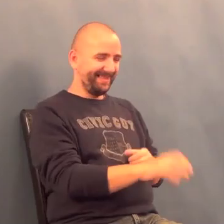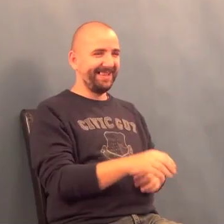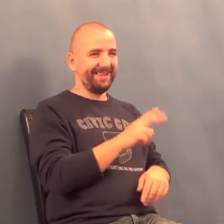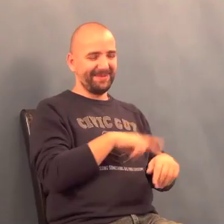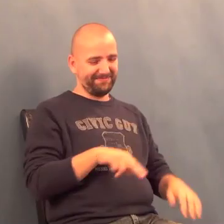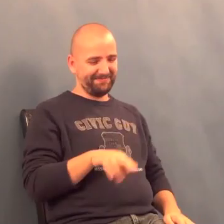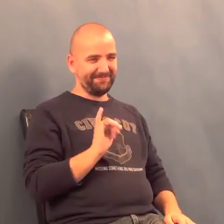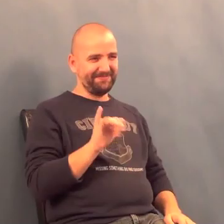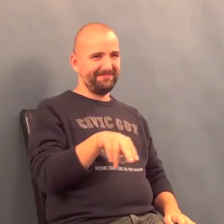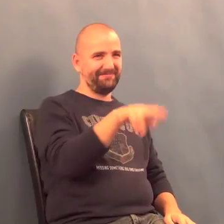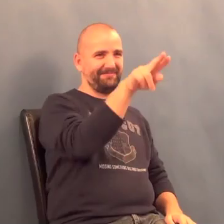Policjant patrzy na niego i zastanawia się.